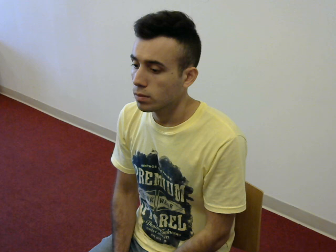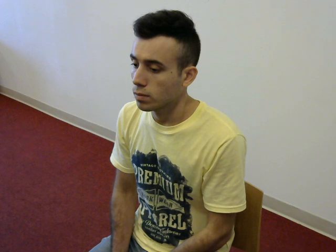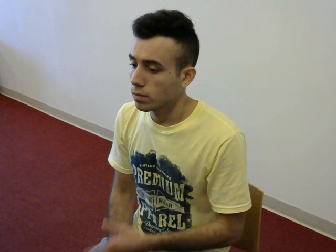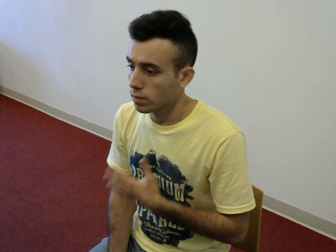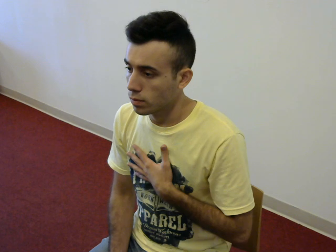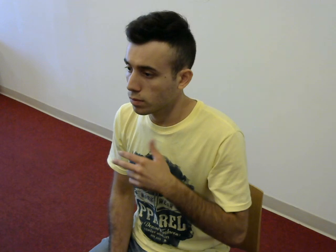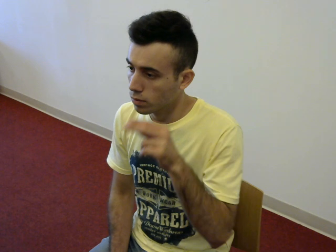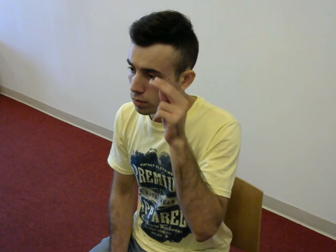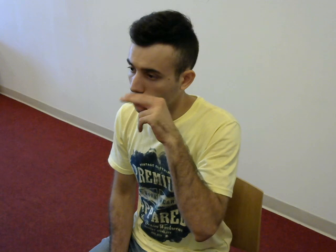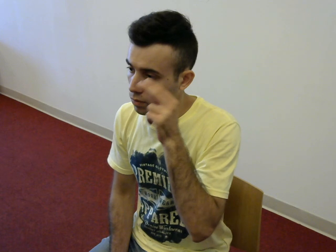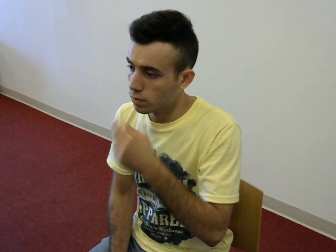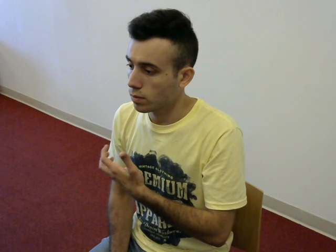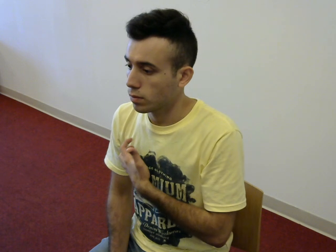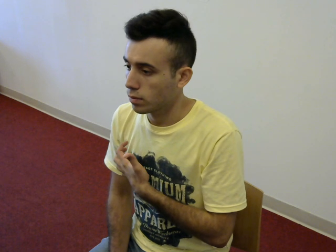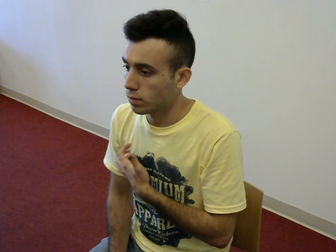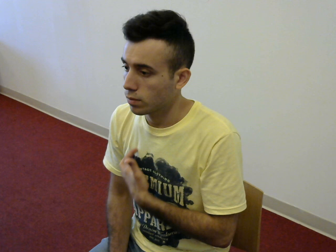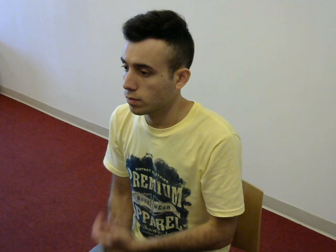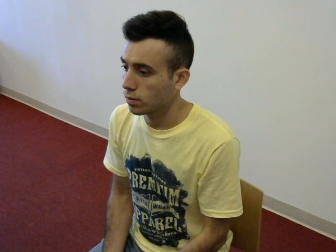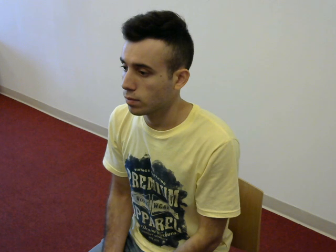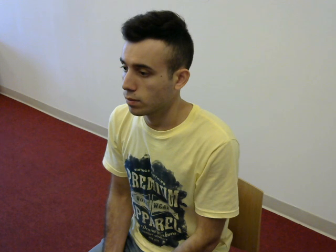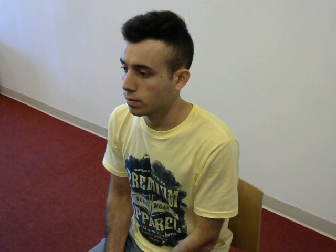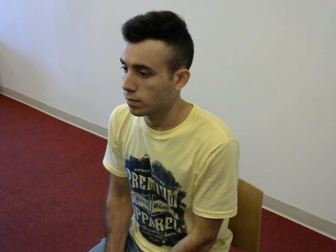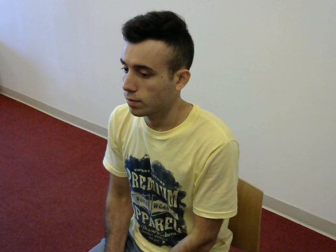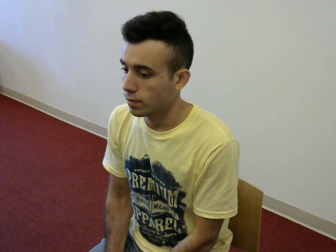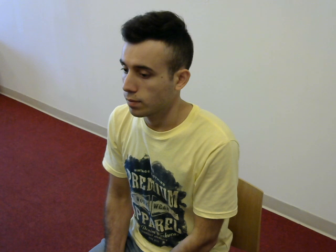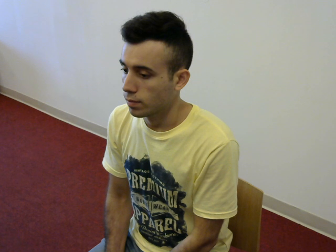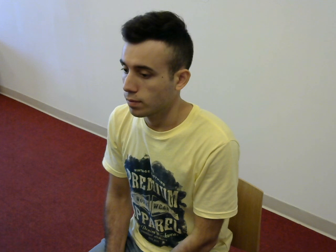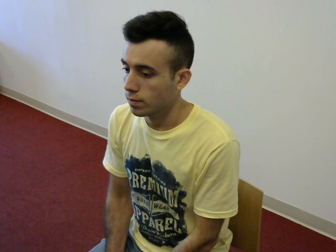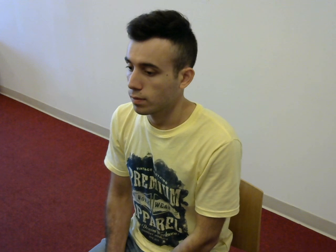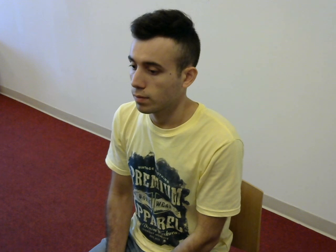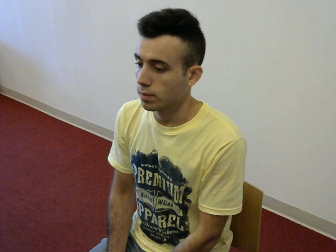Mən öyrənmək istəyirəm